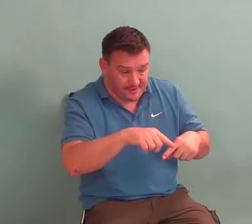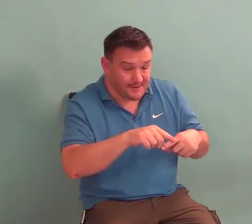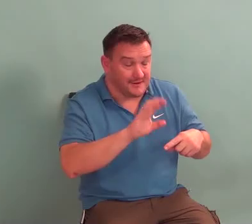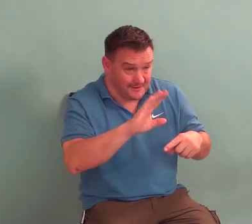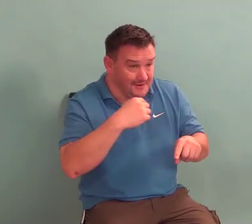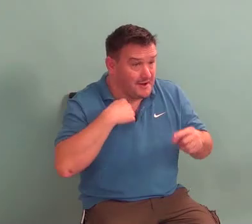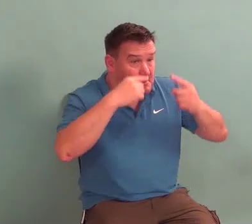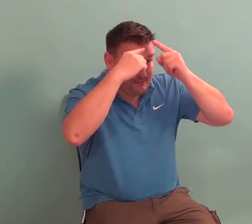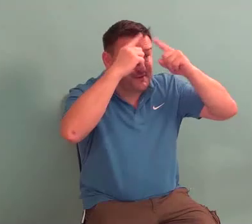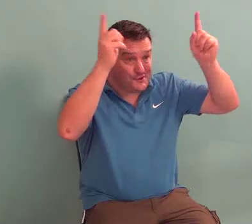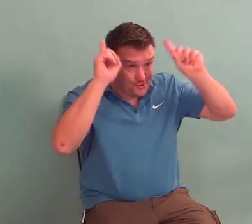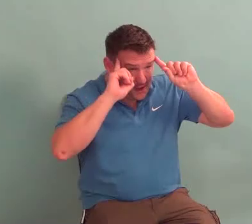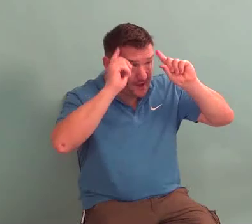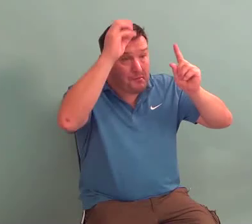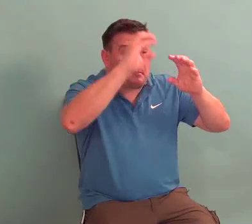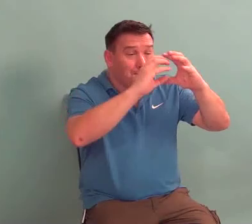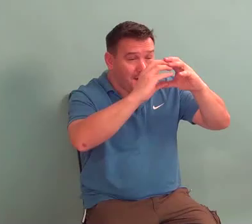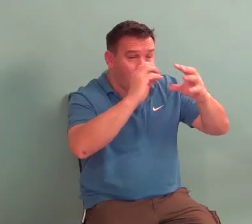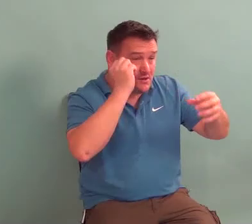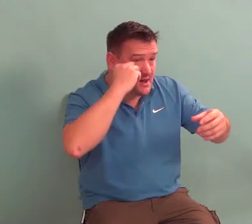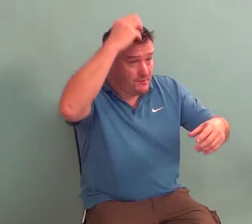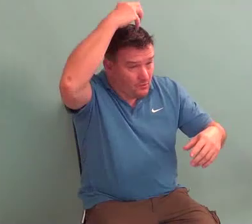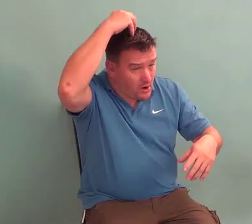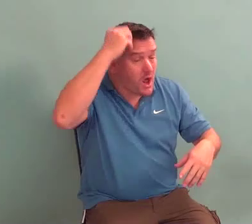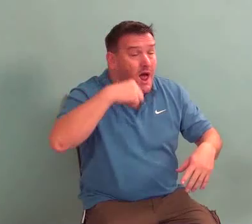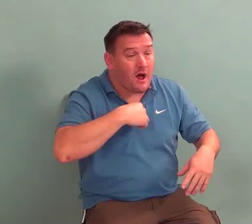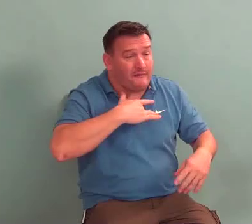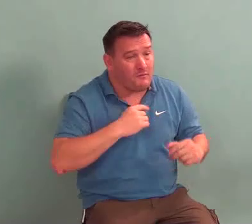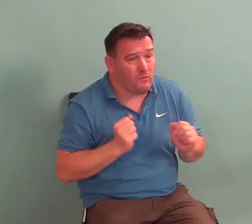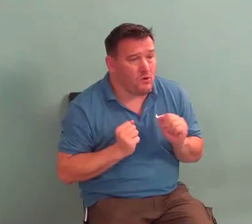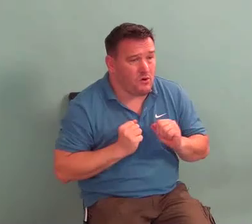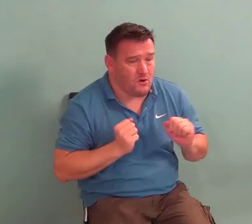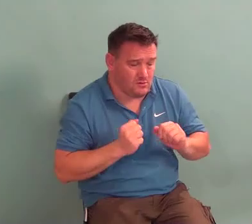Myszka miała na głowie postawione małe jabłuszko, ale się bała.